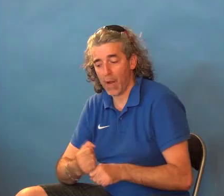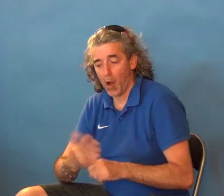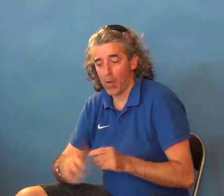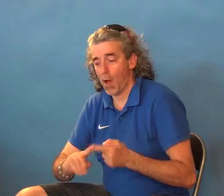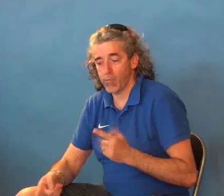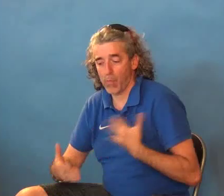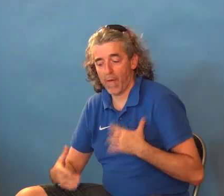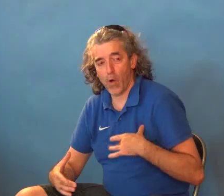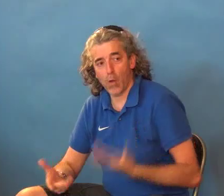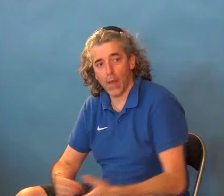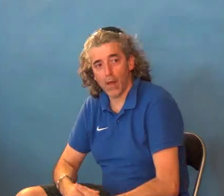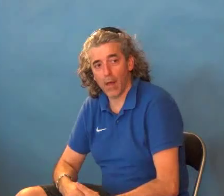Kończę pracę o czwartej, a później mam wolne.